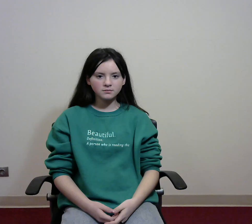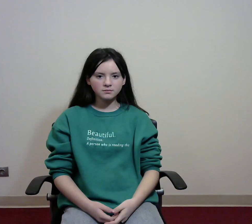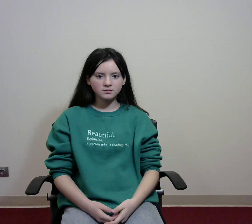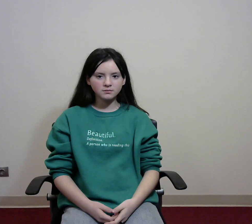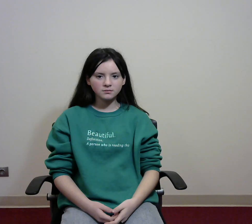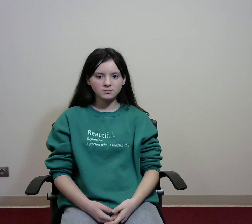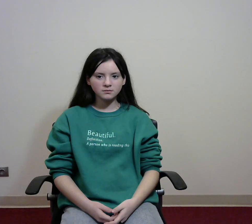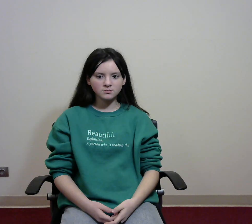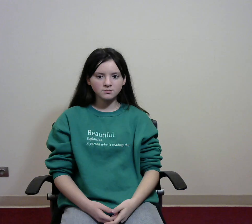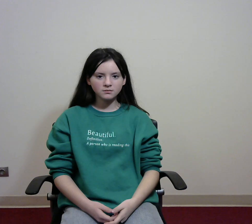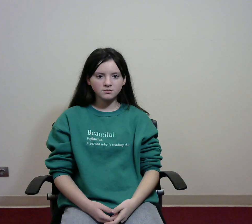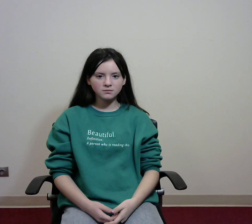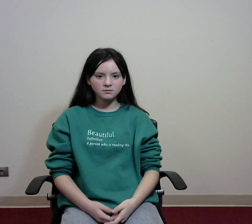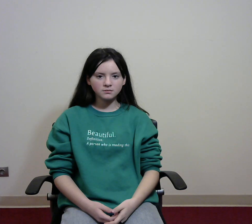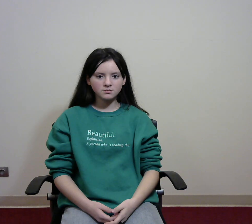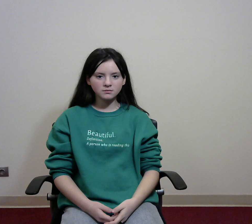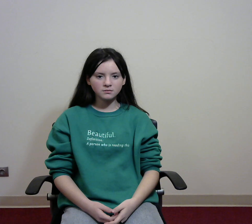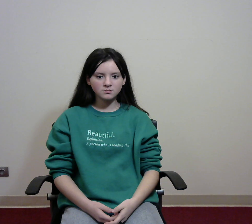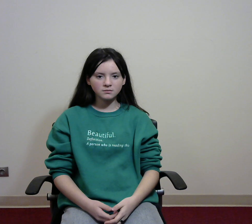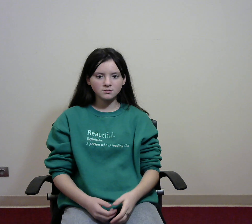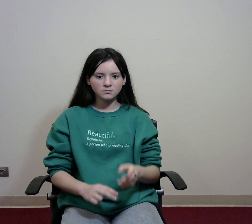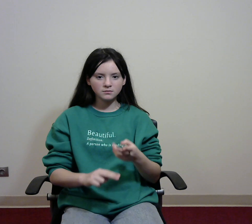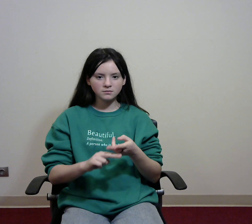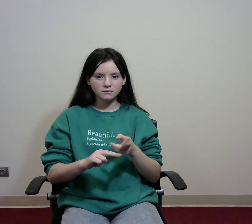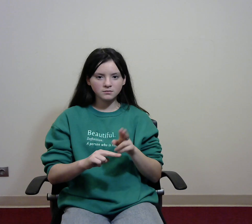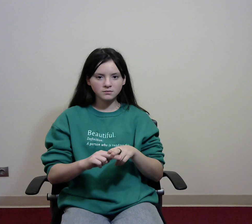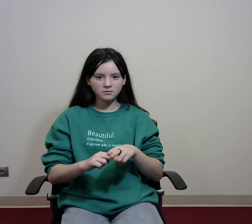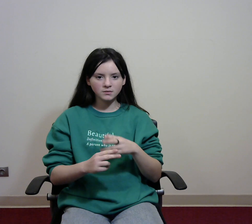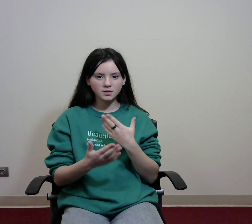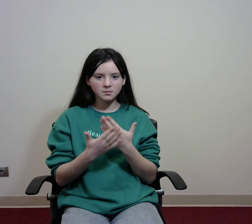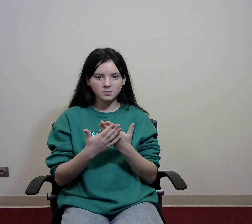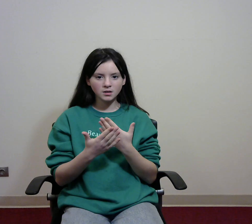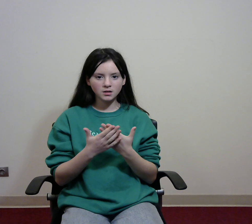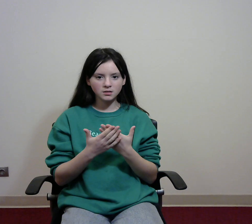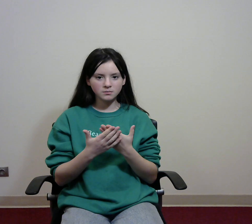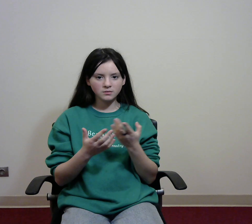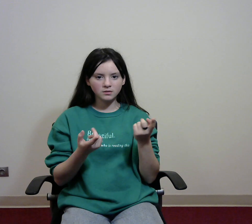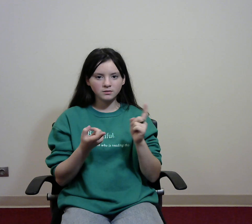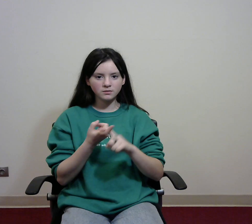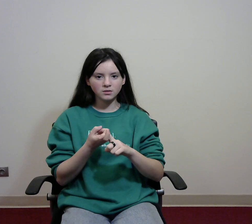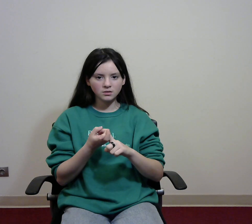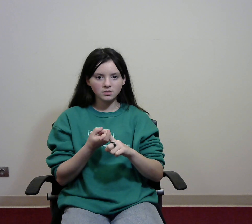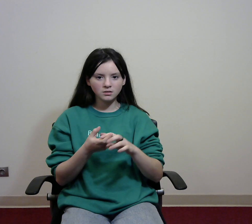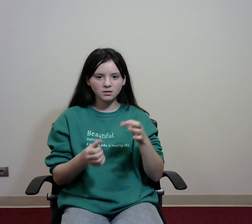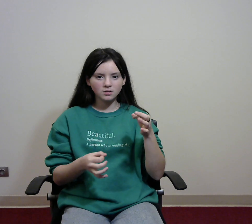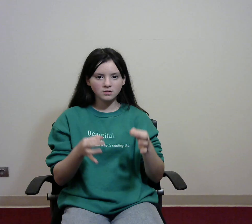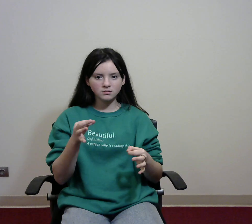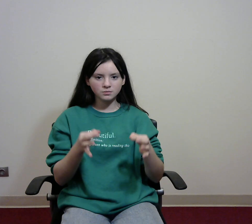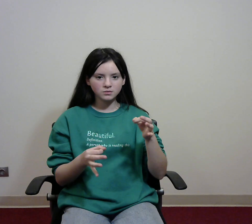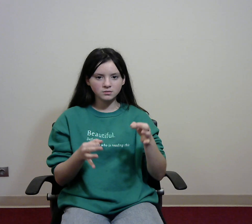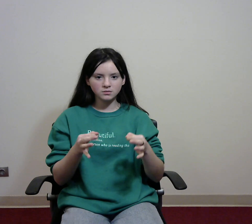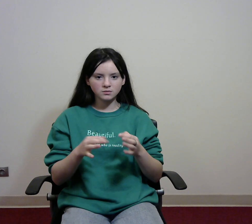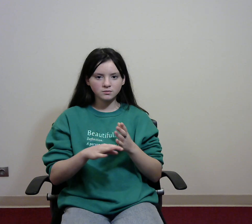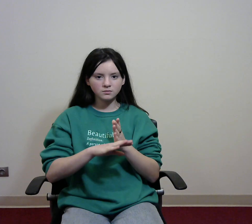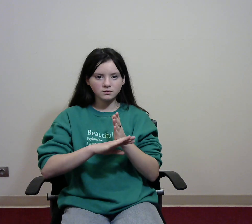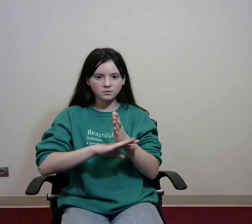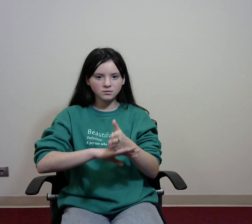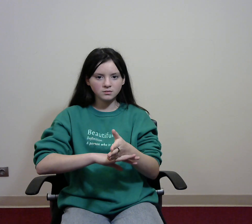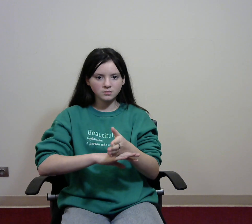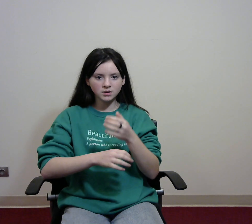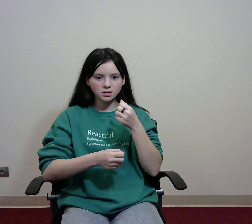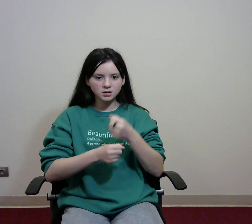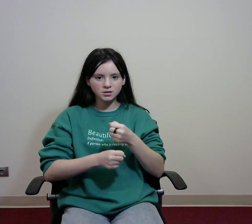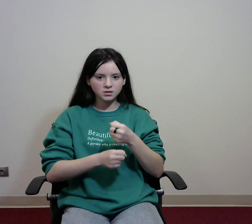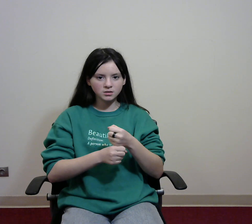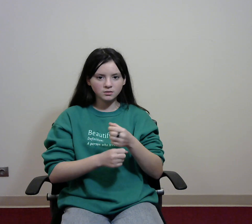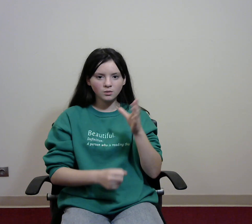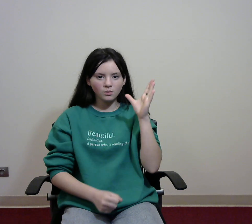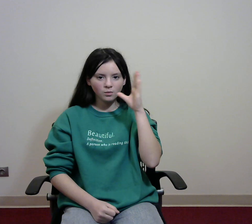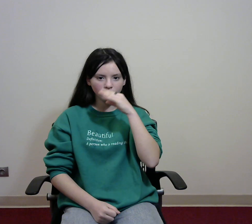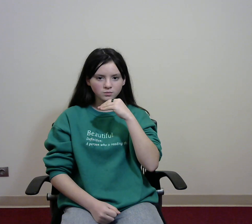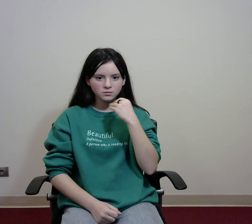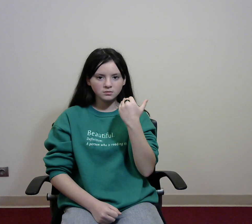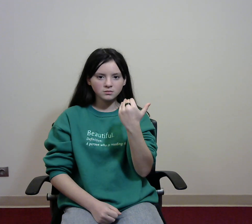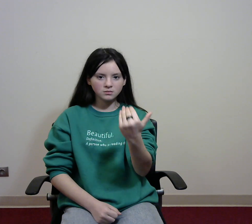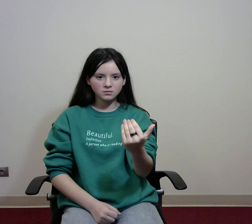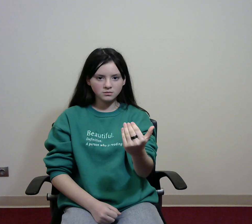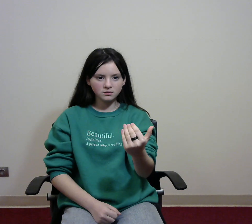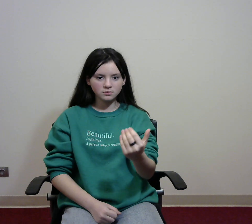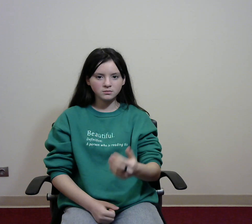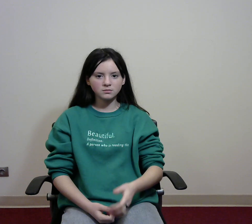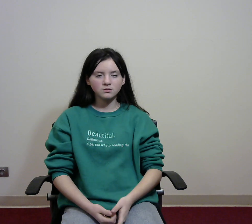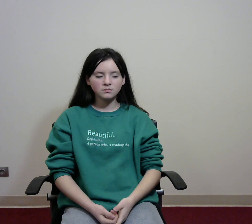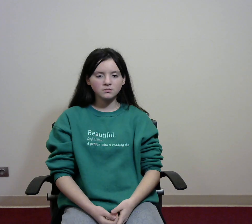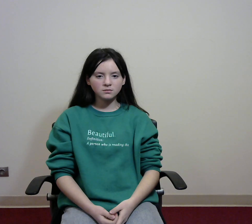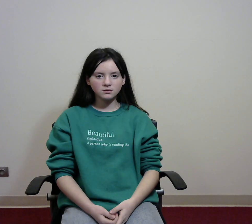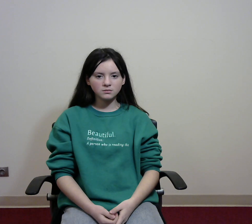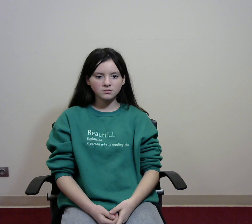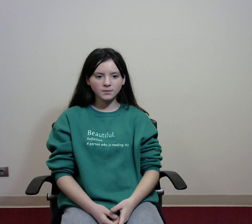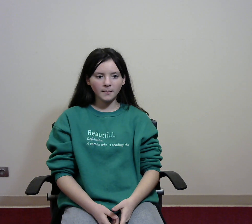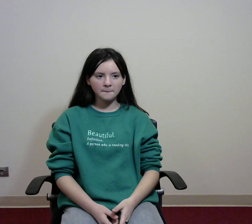Bu məsələ ilə bağlı məhkəməyə müraciət edə bilərsiniz